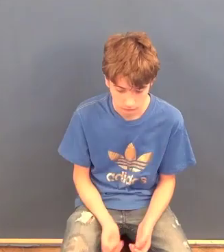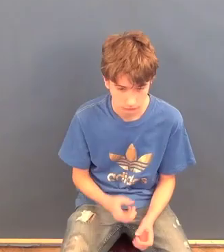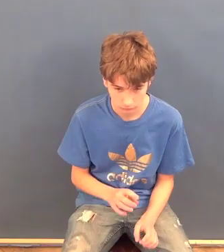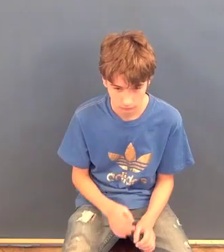Nie biegać.